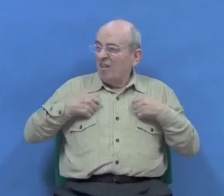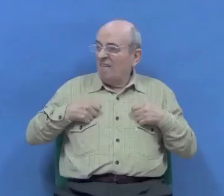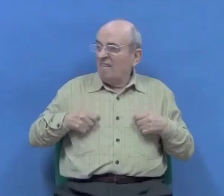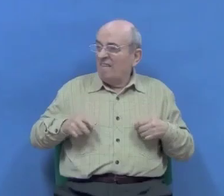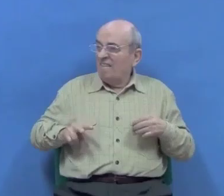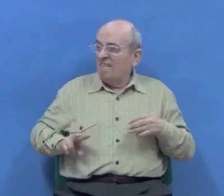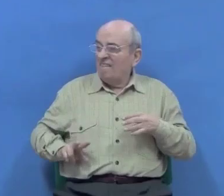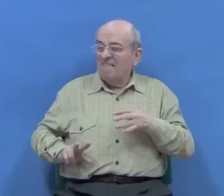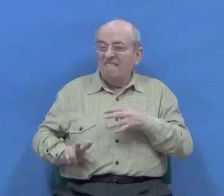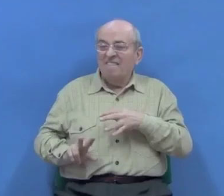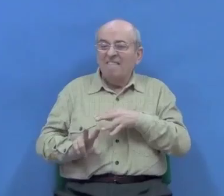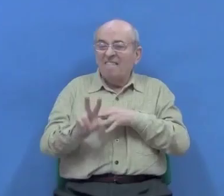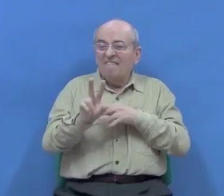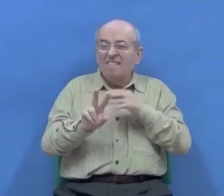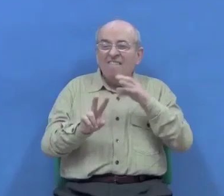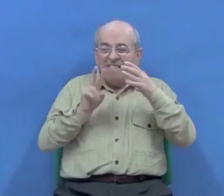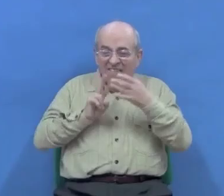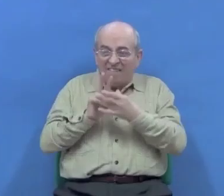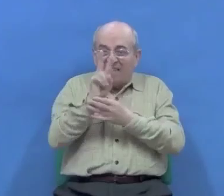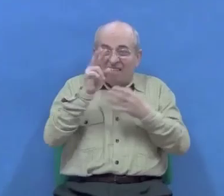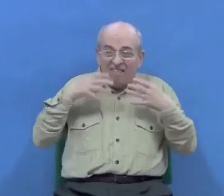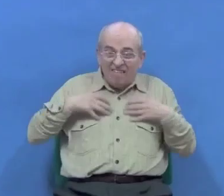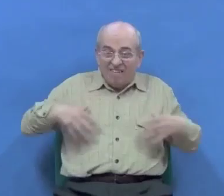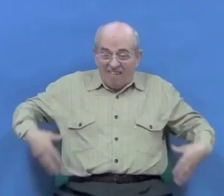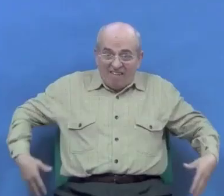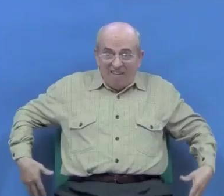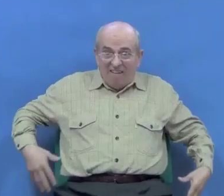Wszedł do środka ubrania.